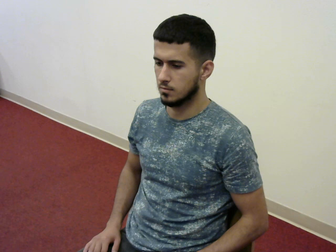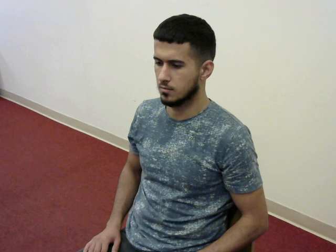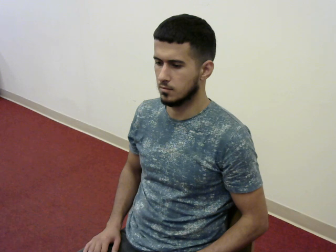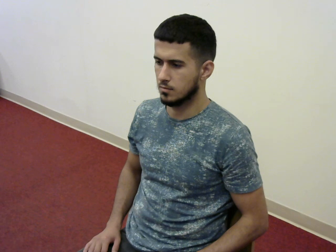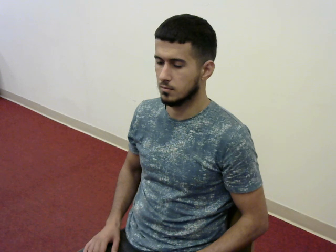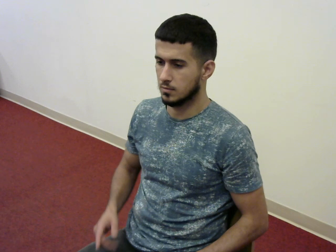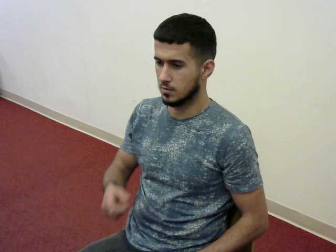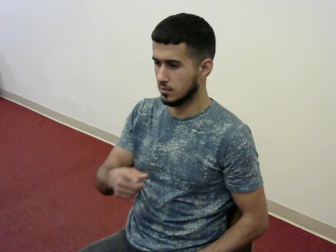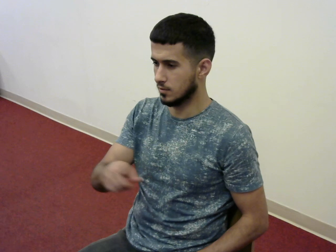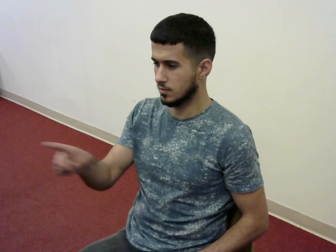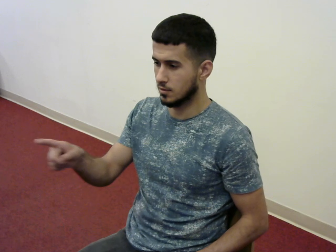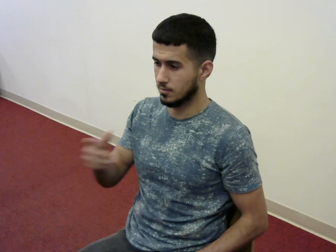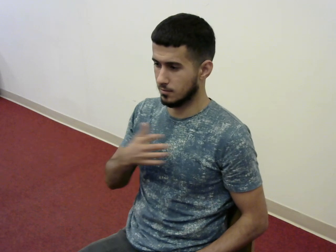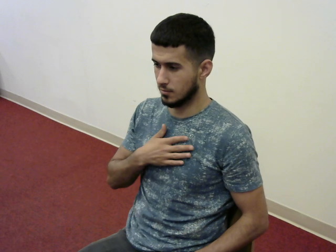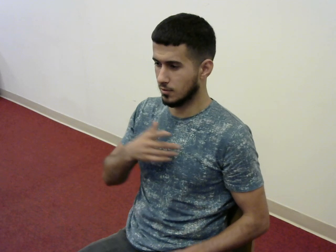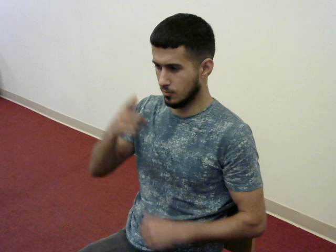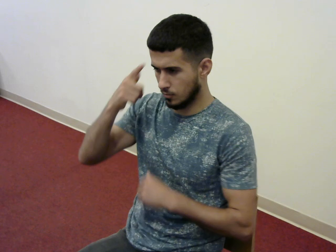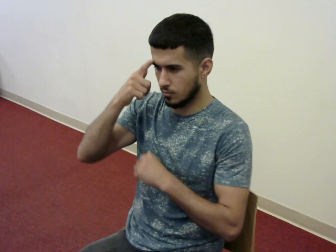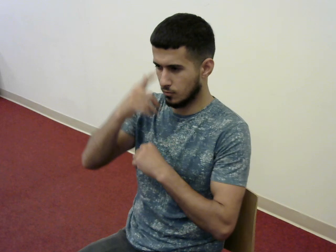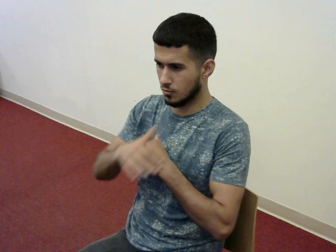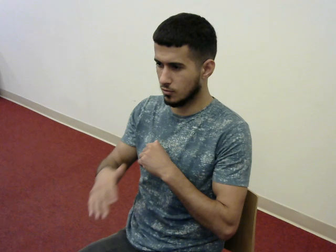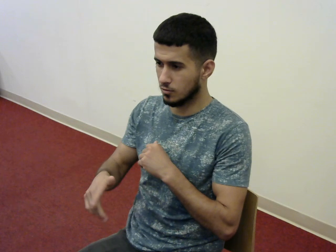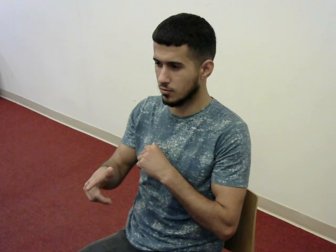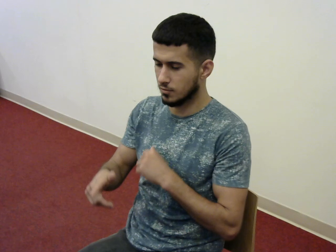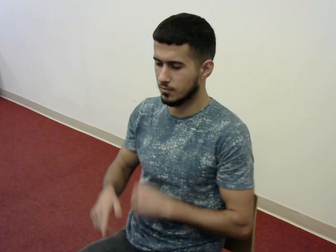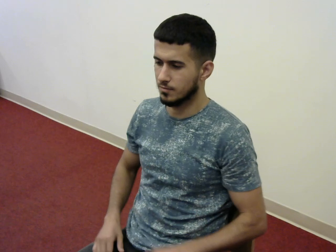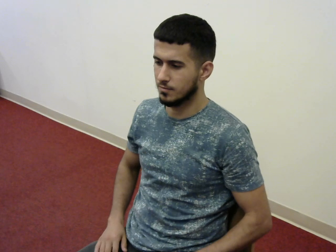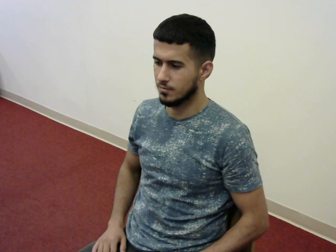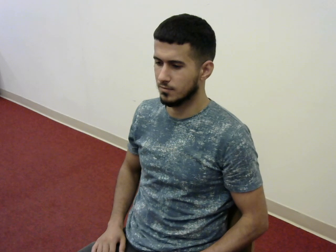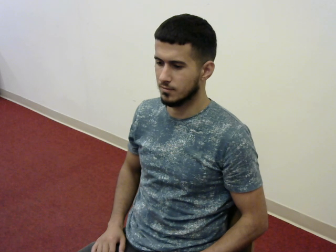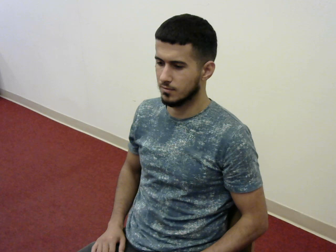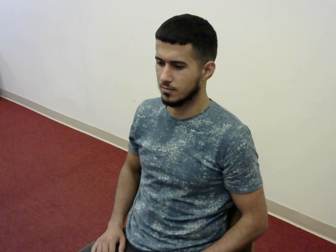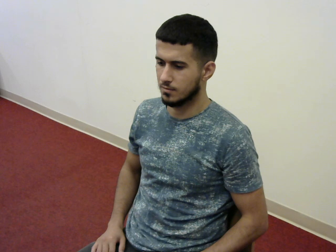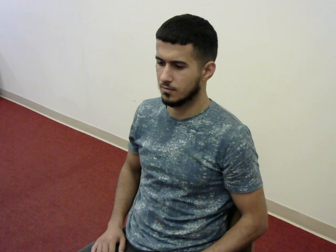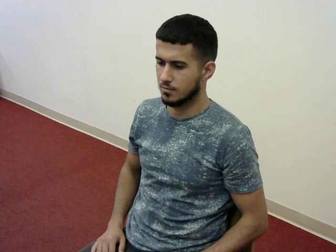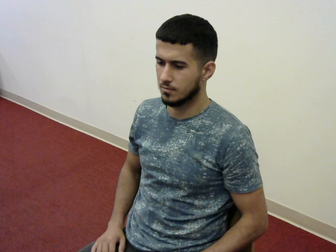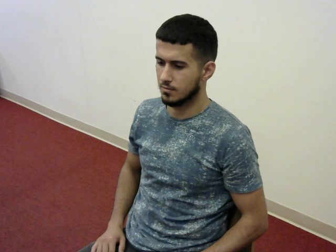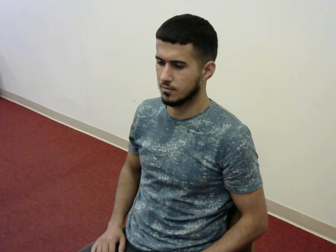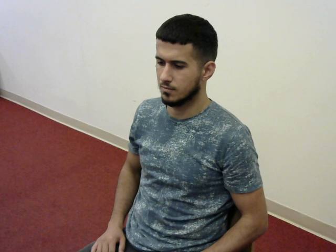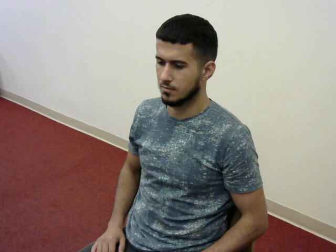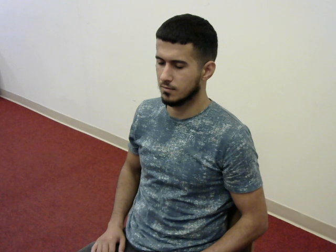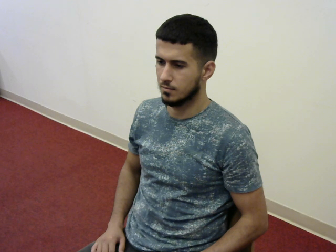Siz məni başa düşürsüz?